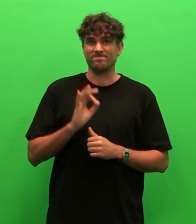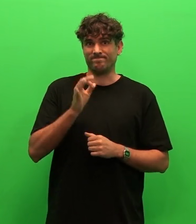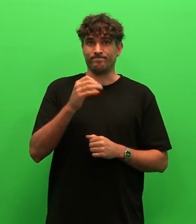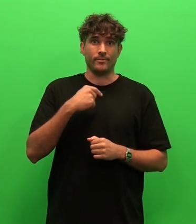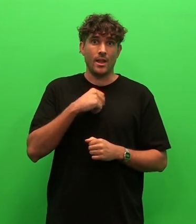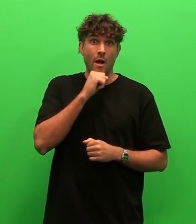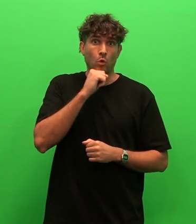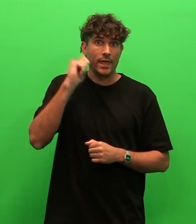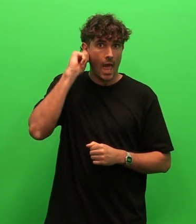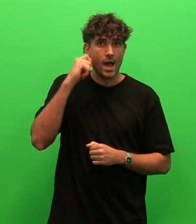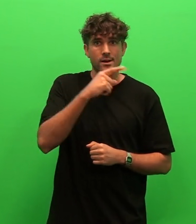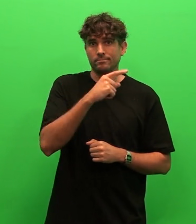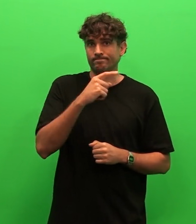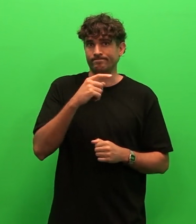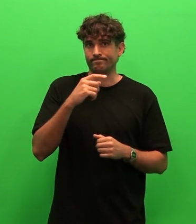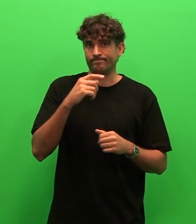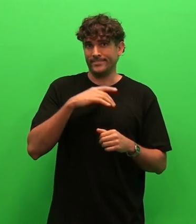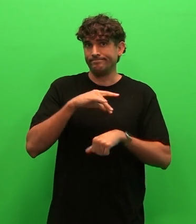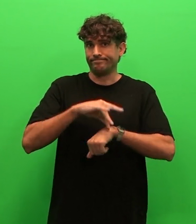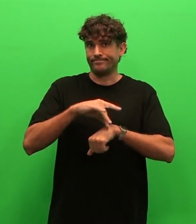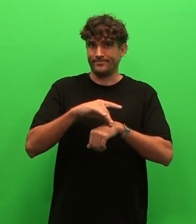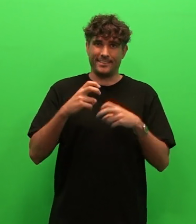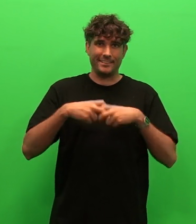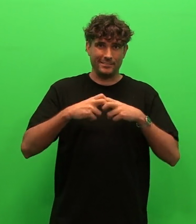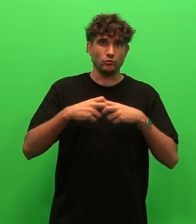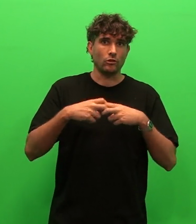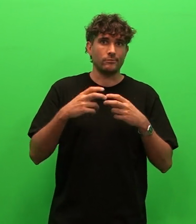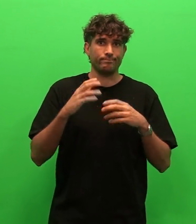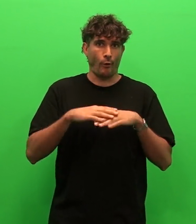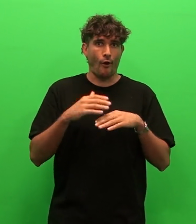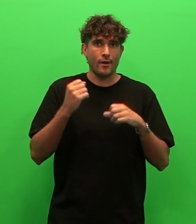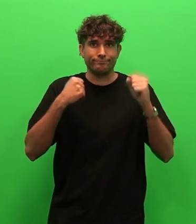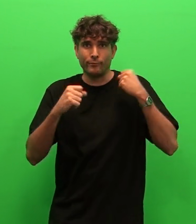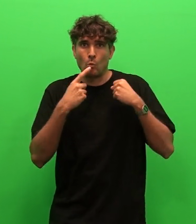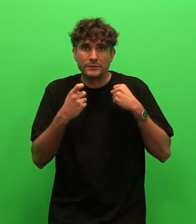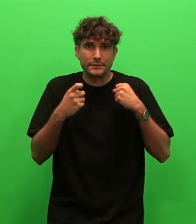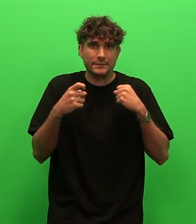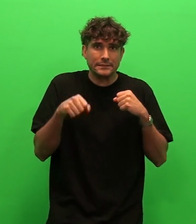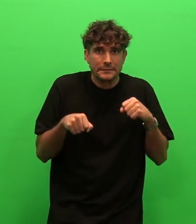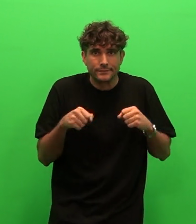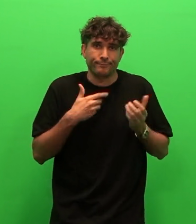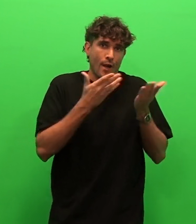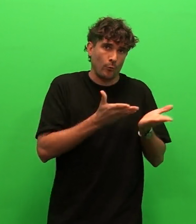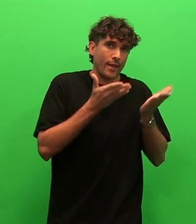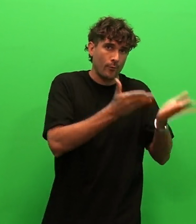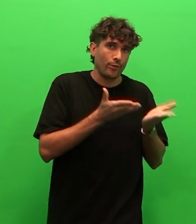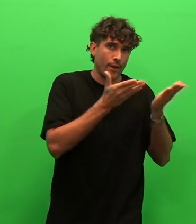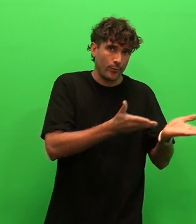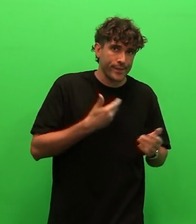Sí, la meva àvia té artrosi, li costa moure's i l'hem d'ajudar.